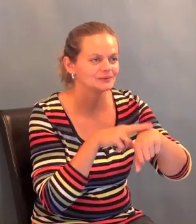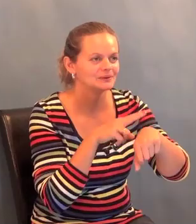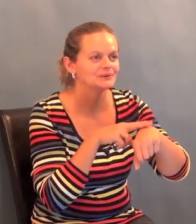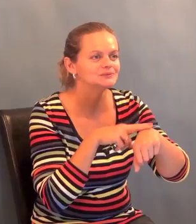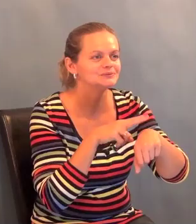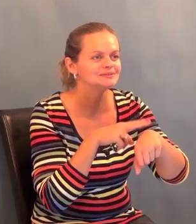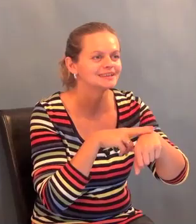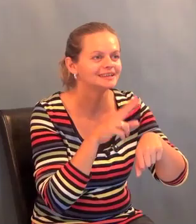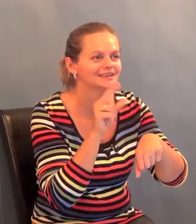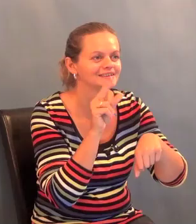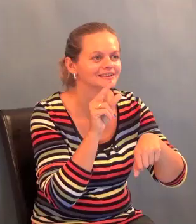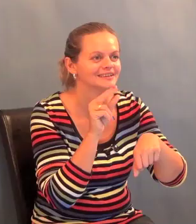O której godzinie?